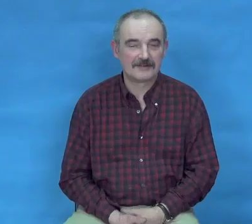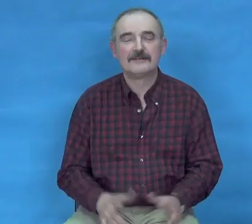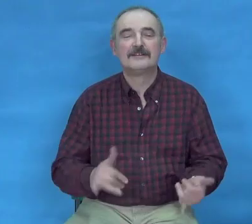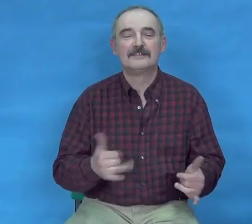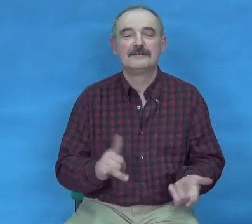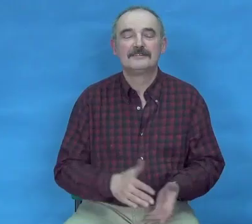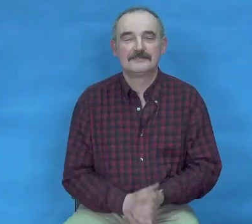Jak?